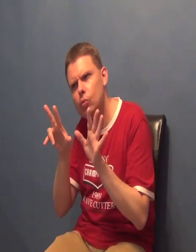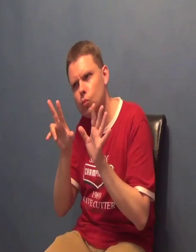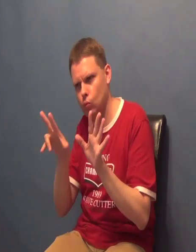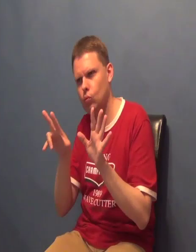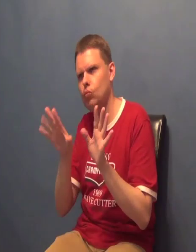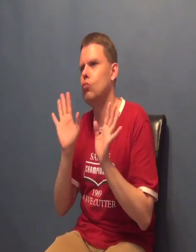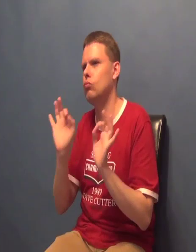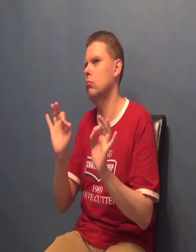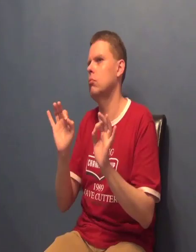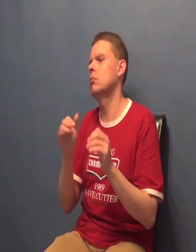O ósmej, dobrze.